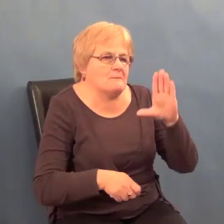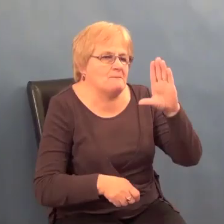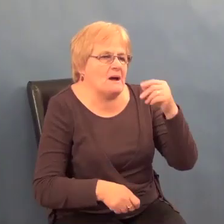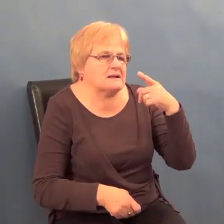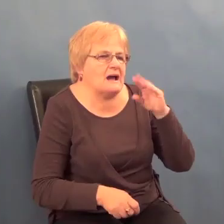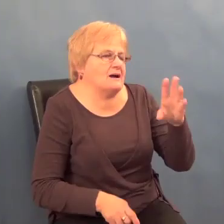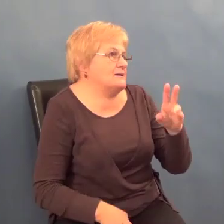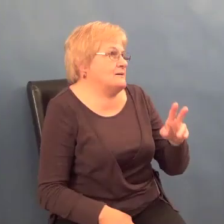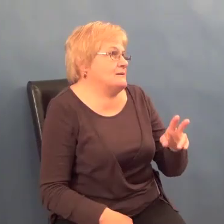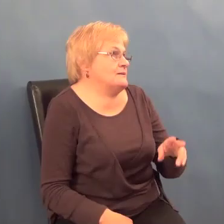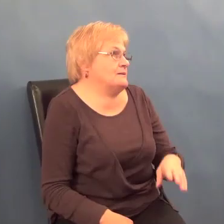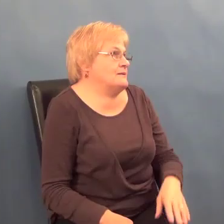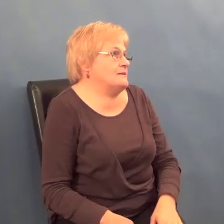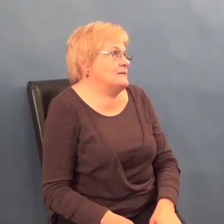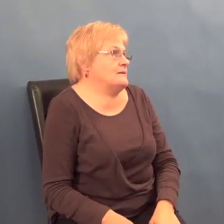Bęben.